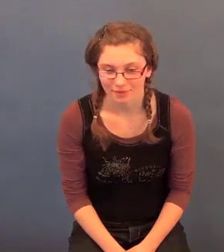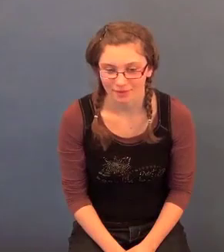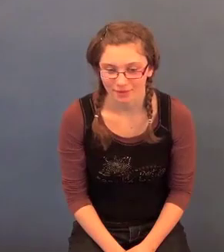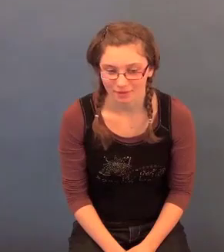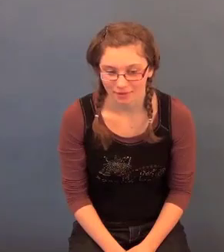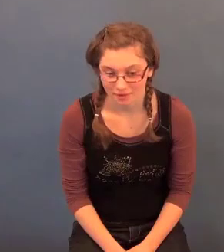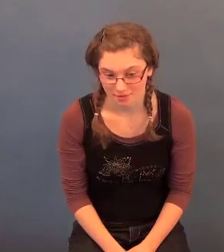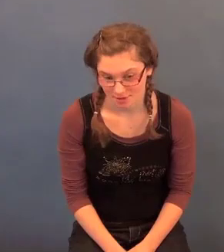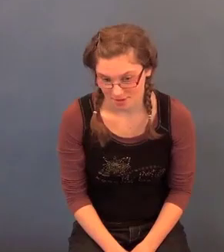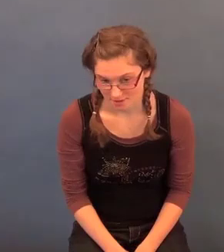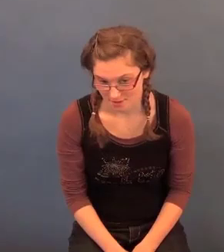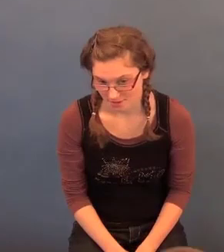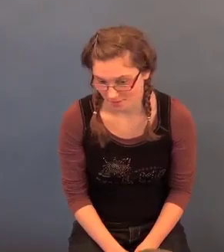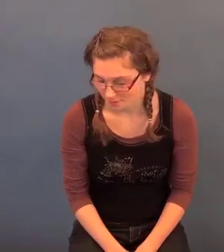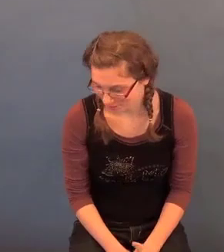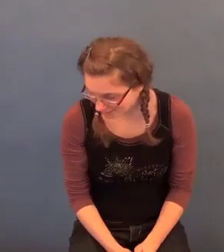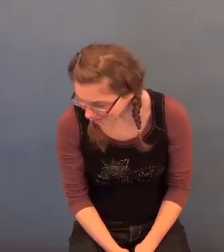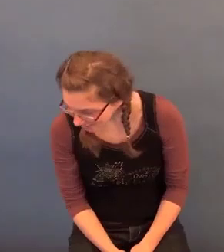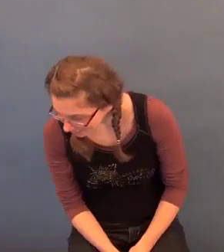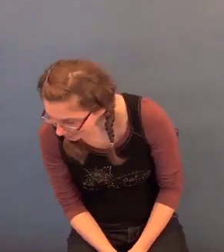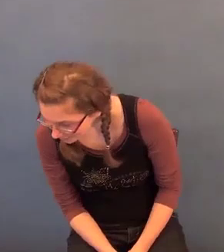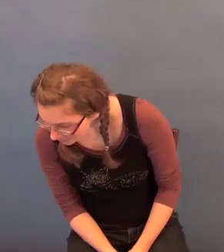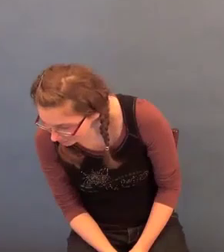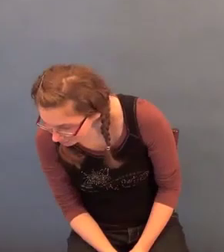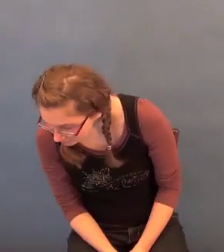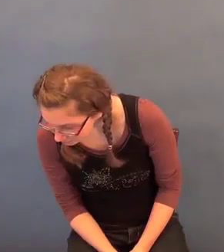Tak?